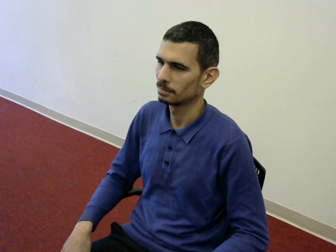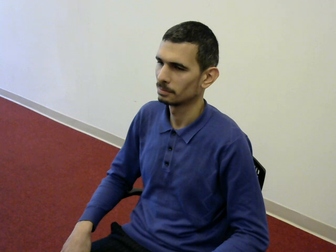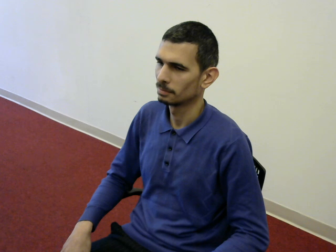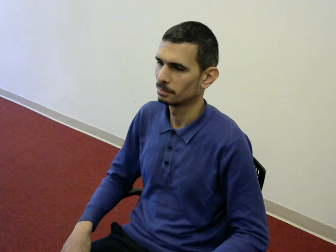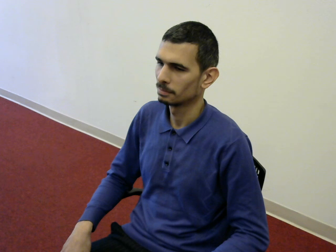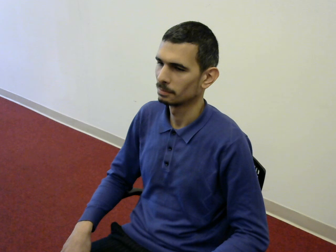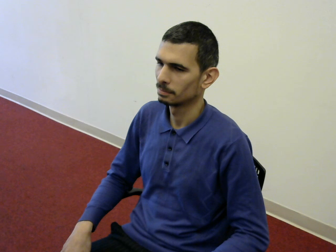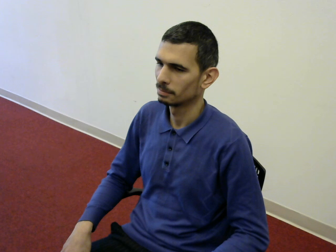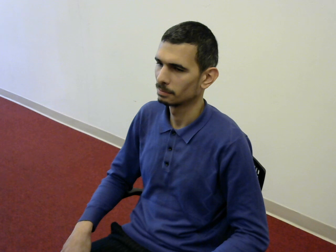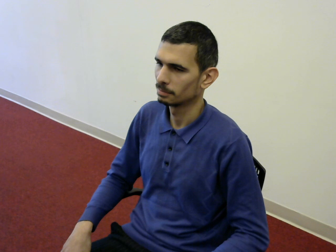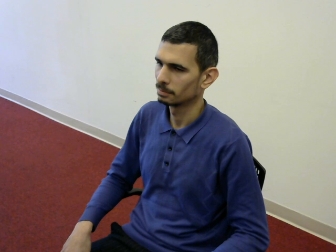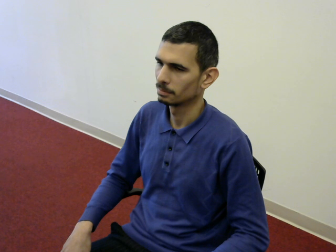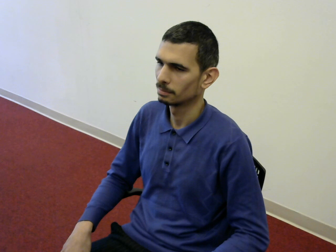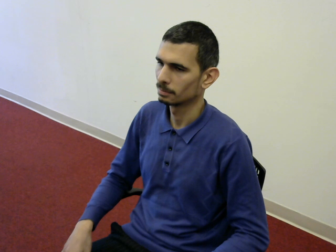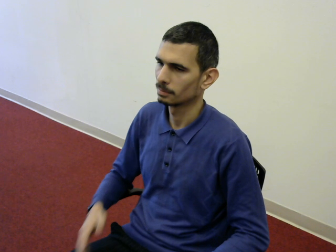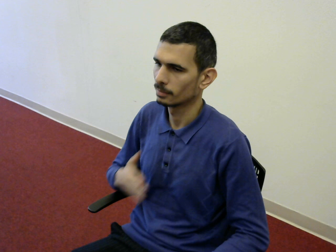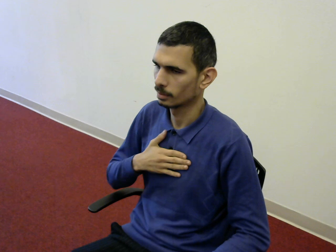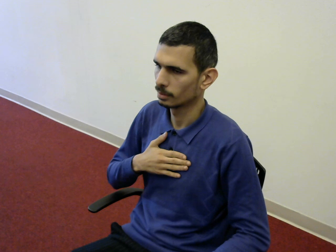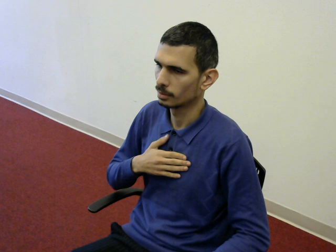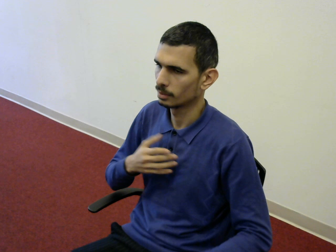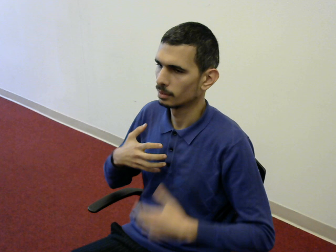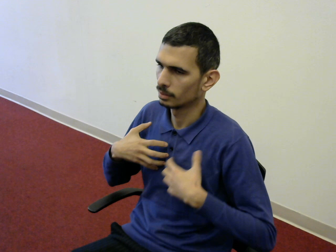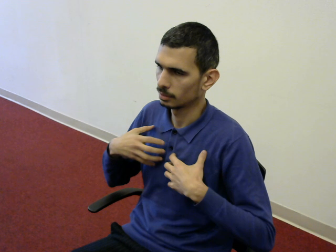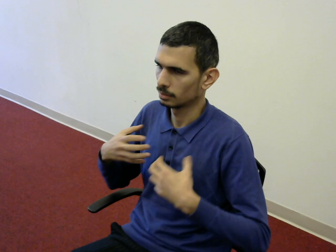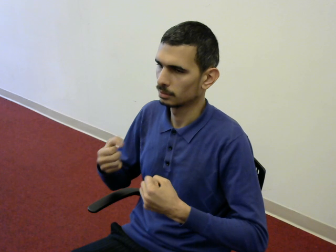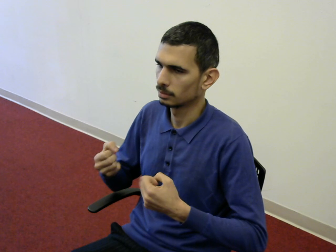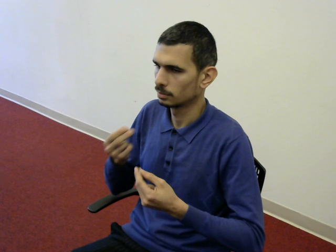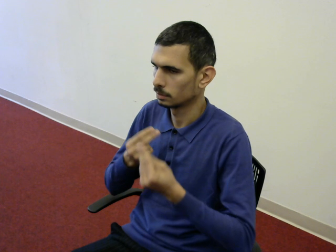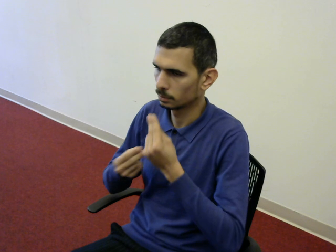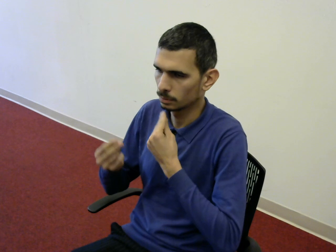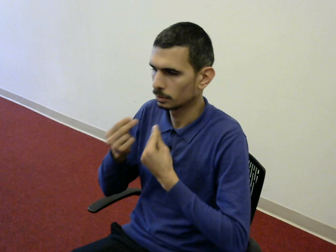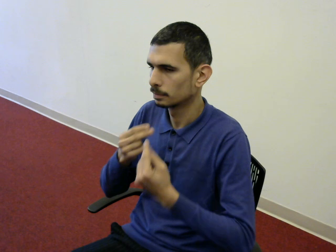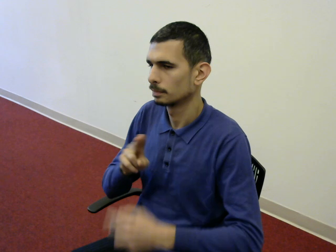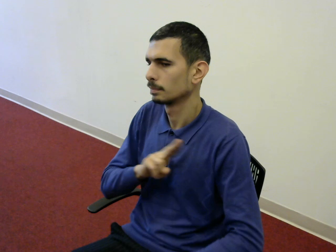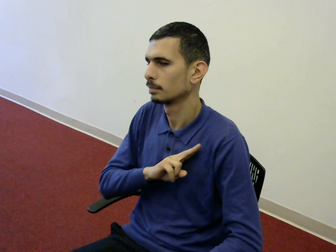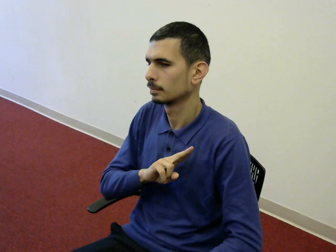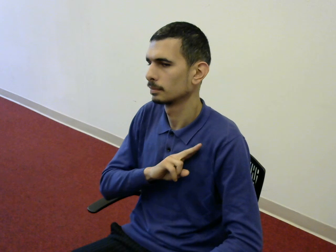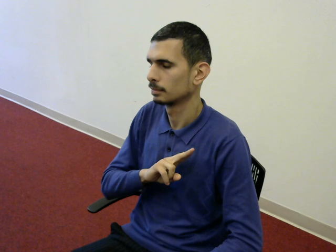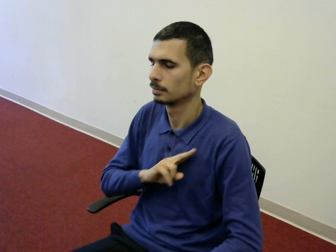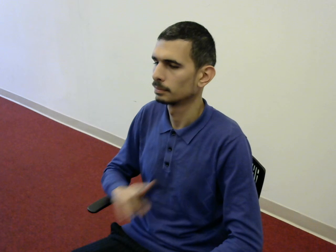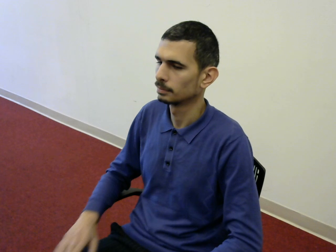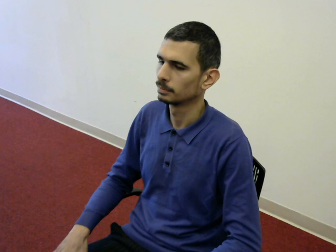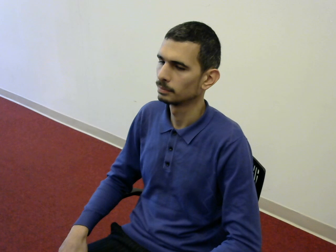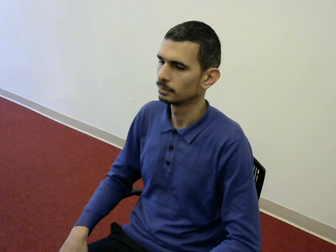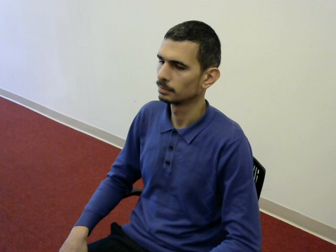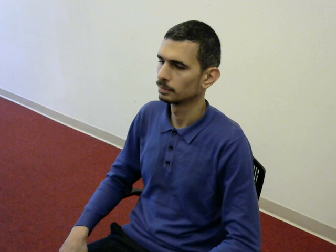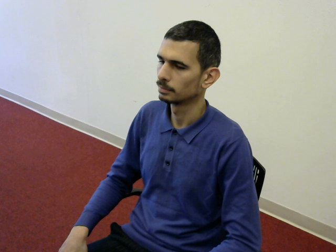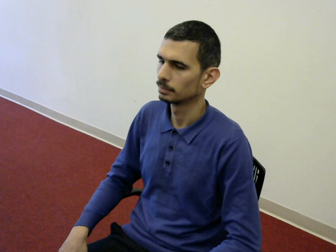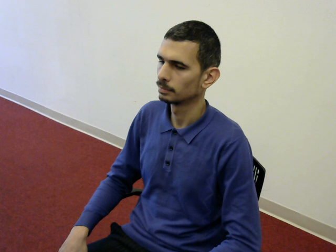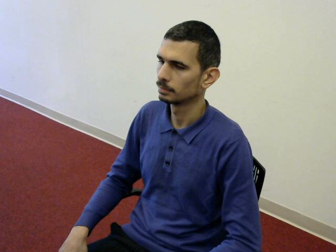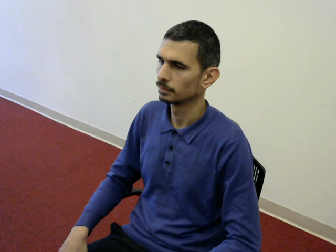Mən sağlam qidalanmağı sevirəm